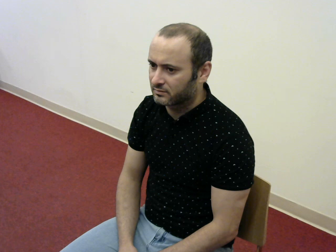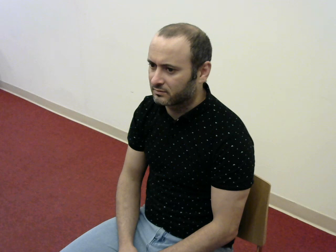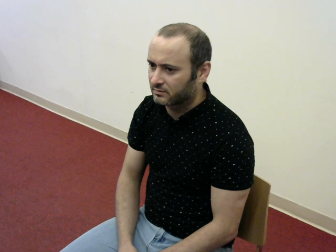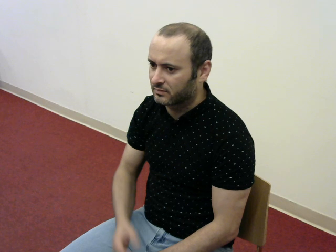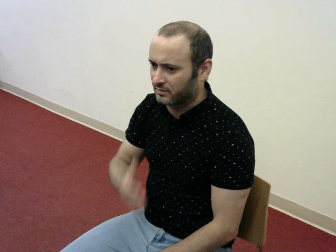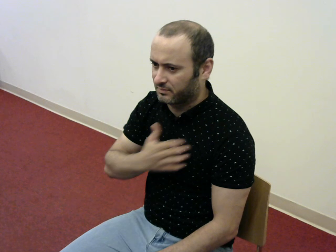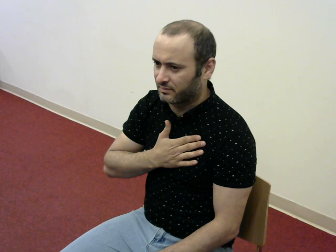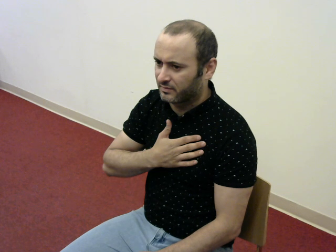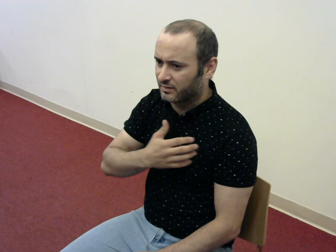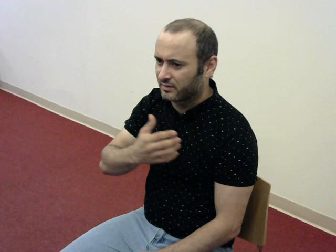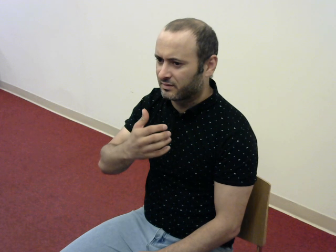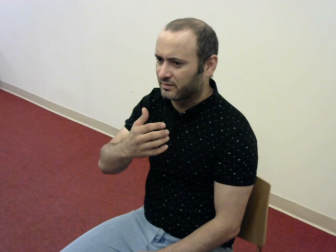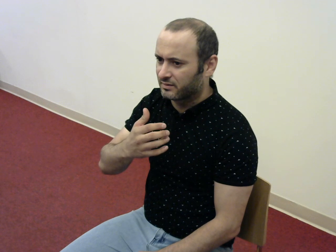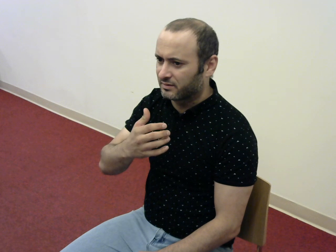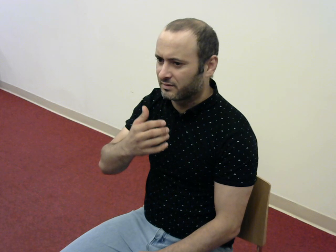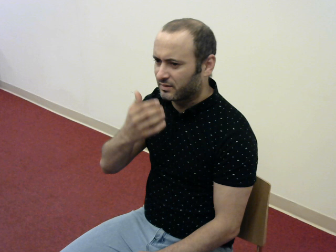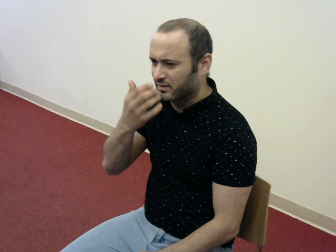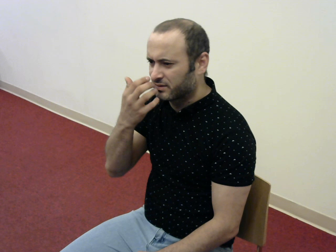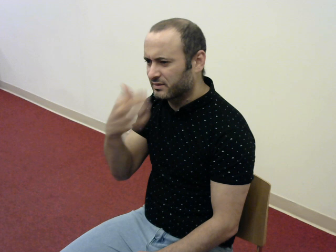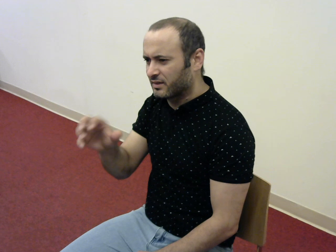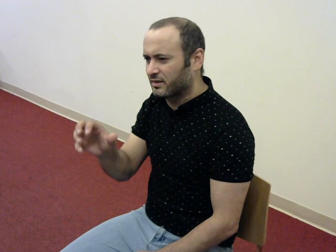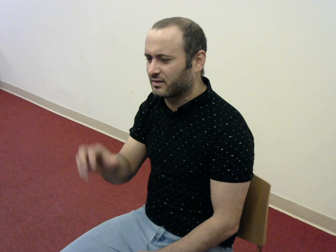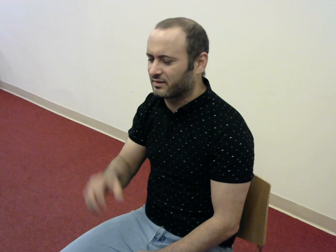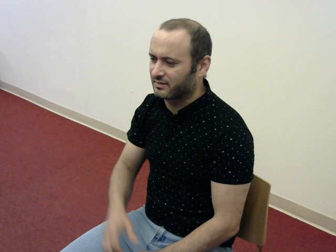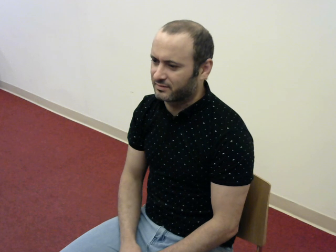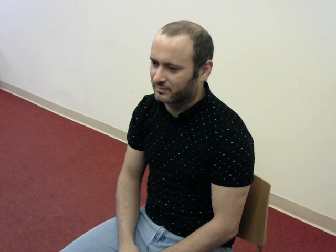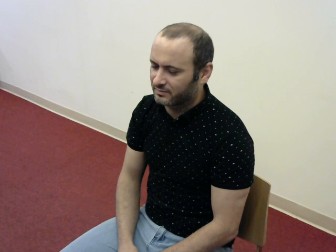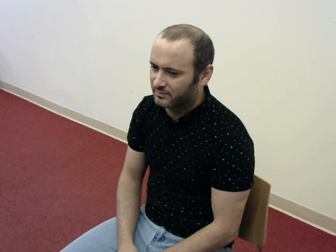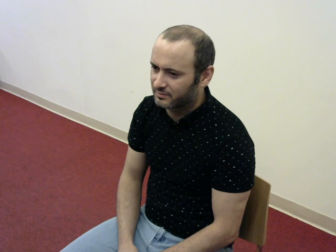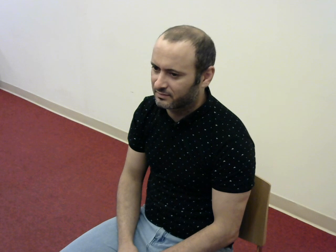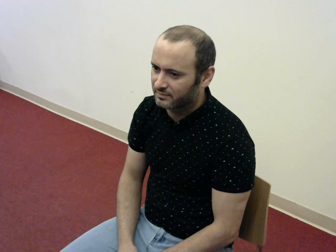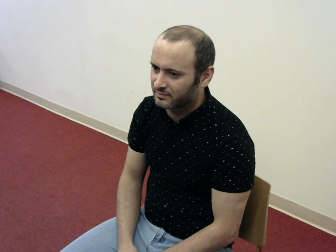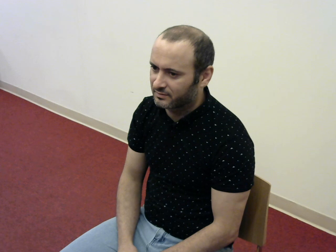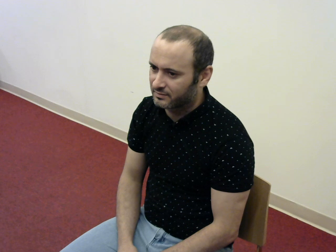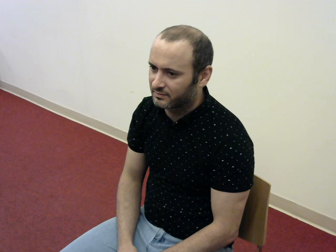Mənə istidir